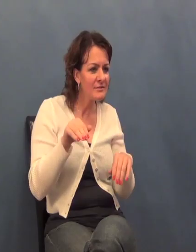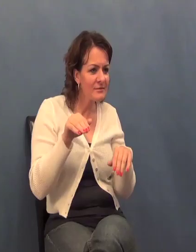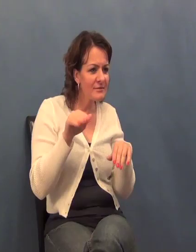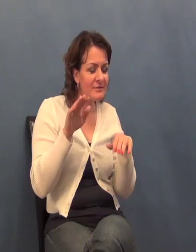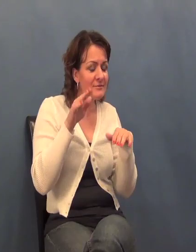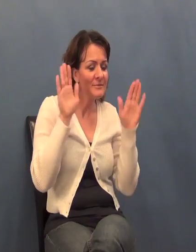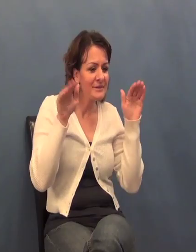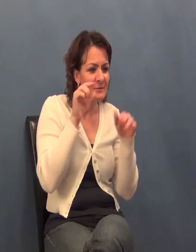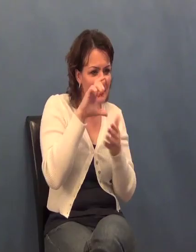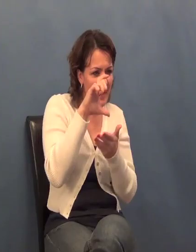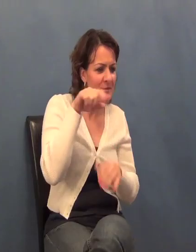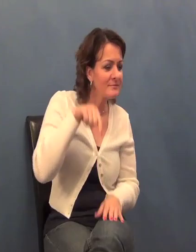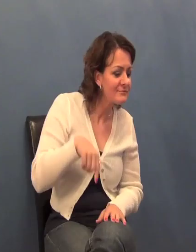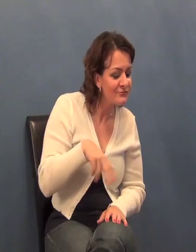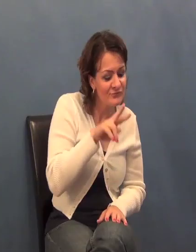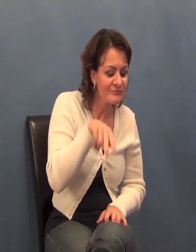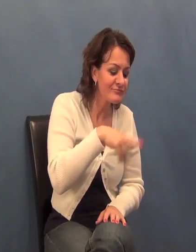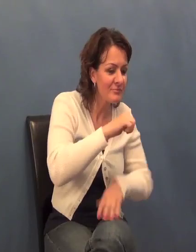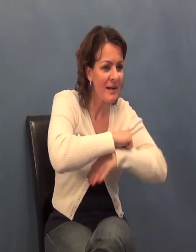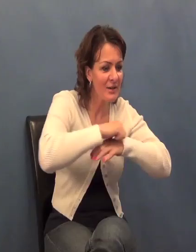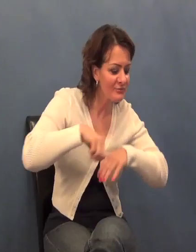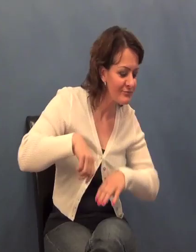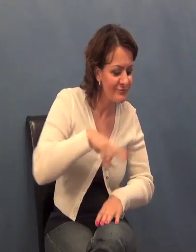Mały ptaszek przygląda się tej sytuacji na balkonie.